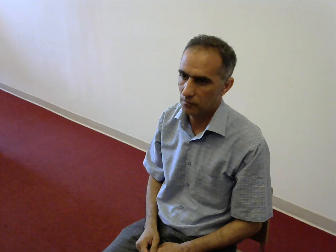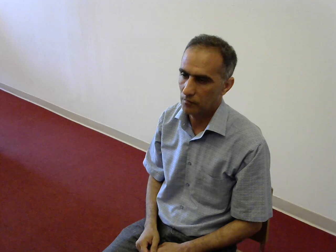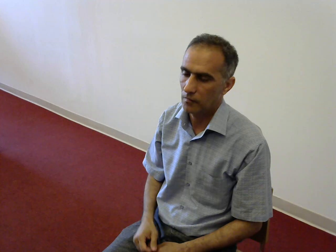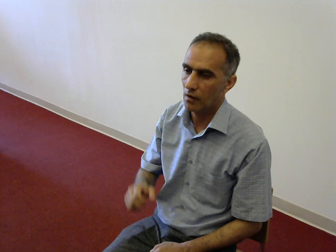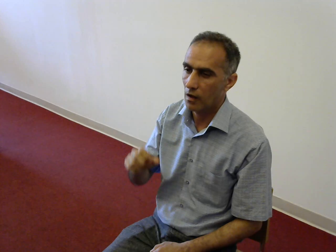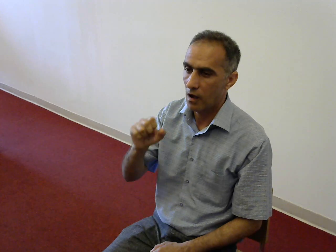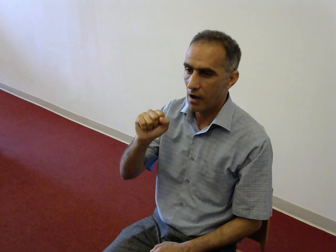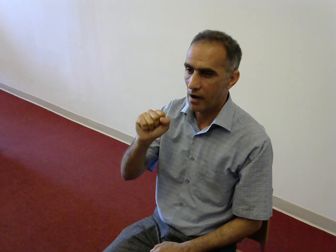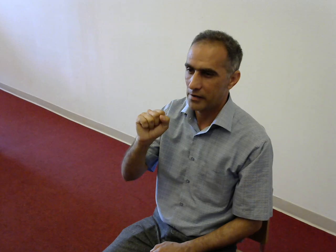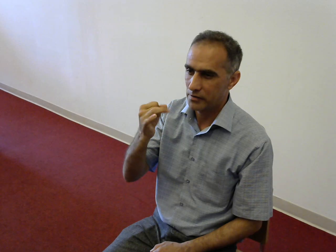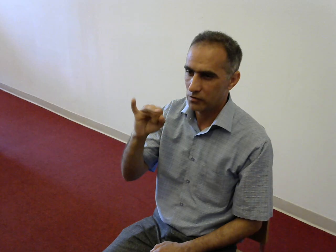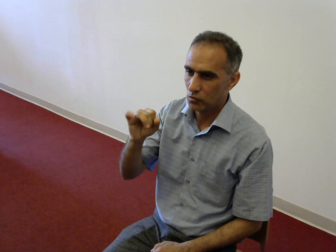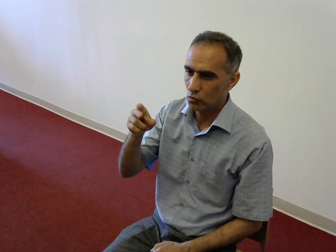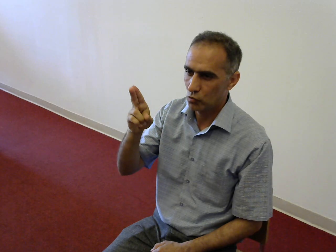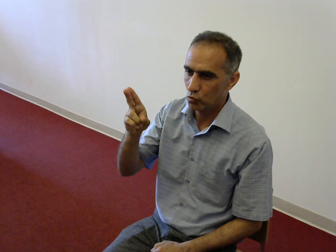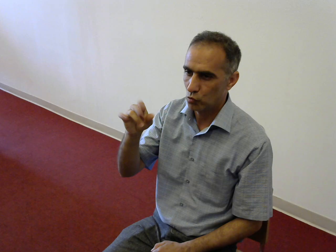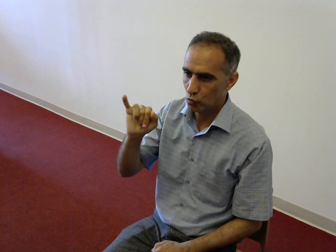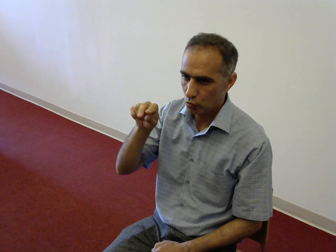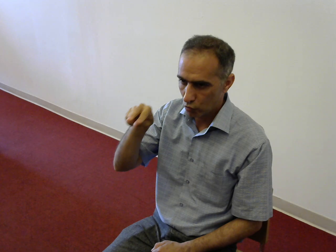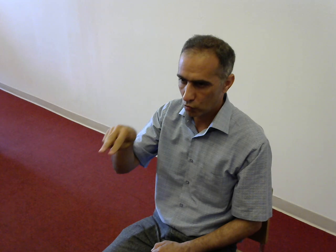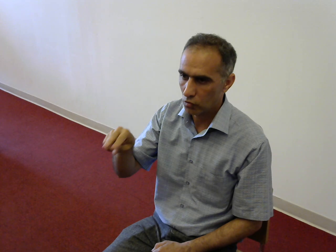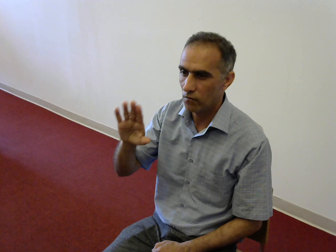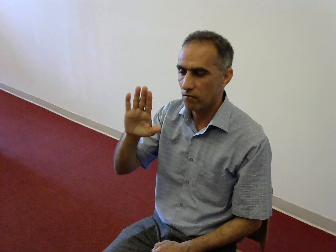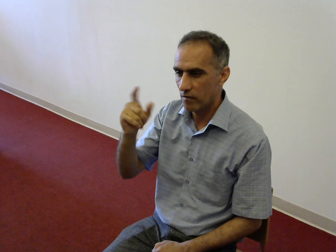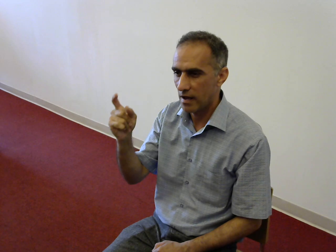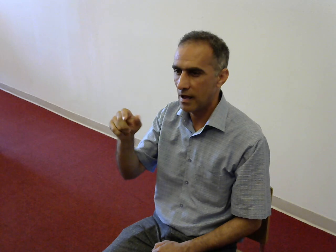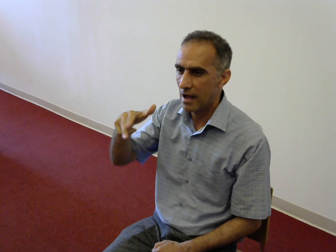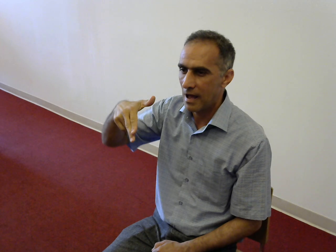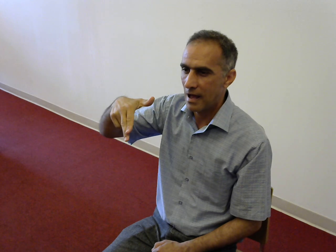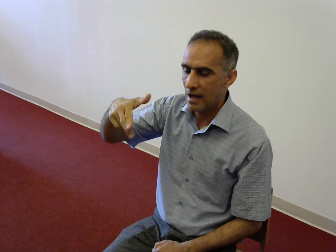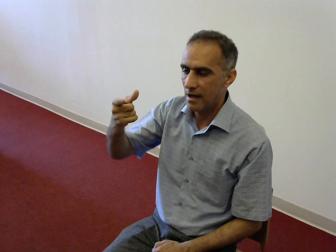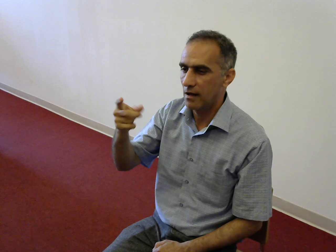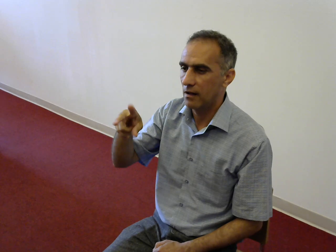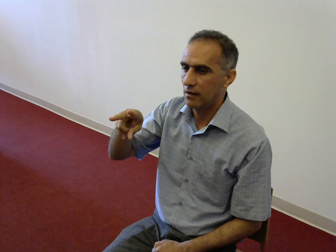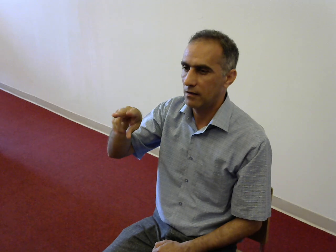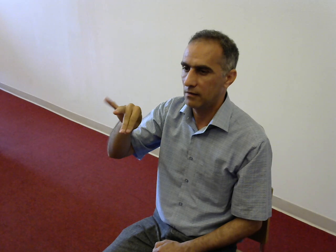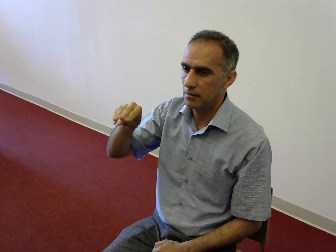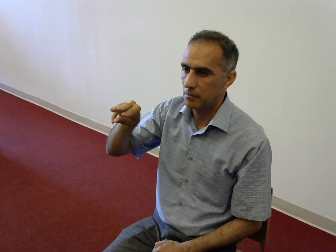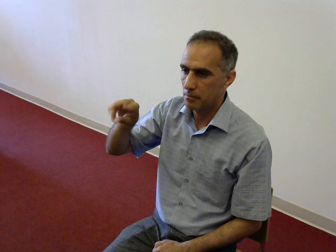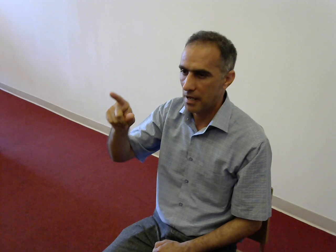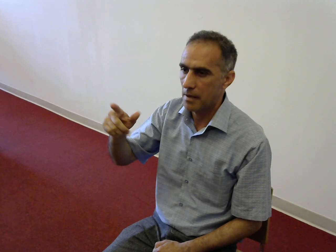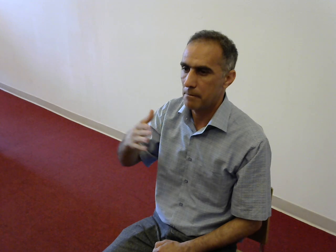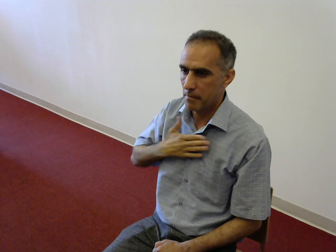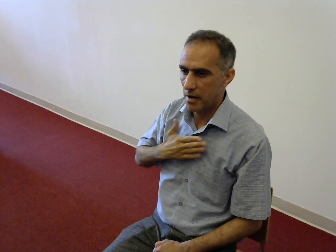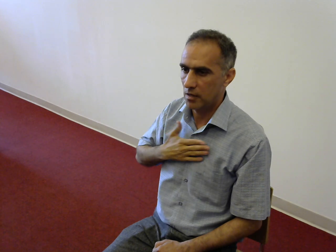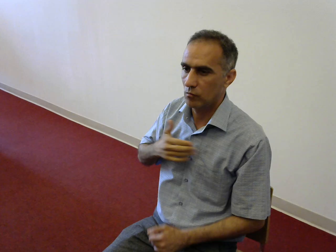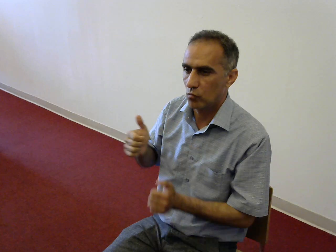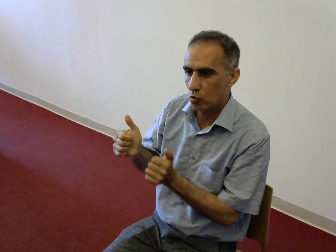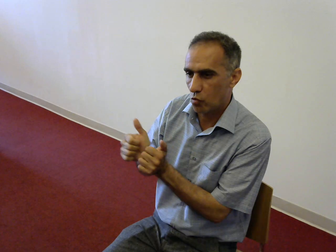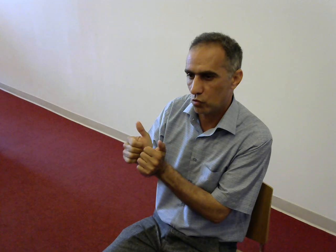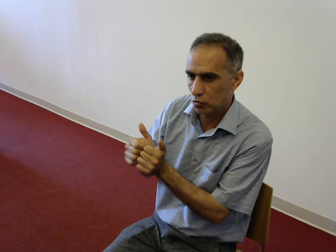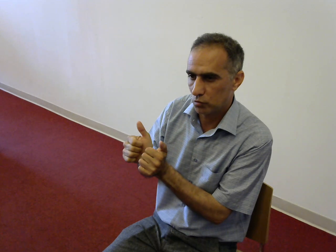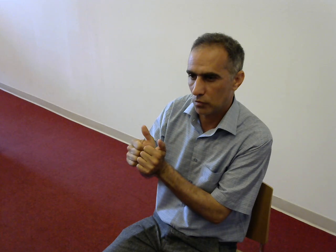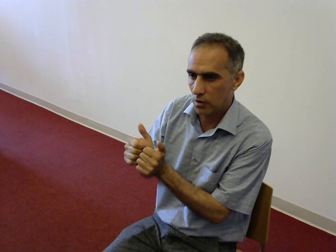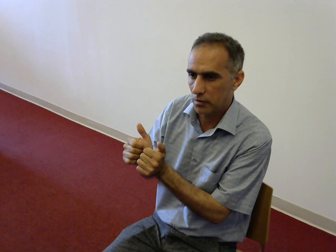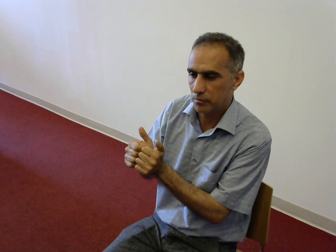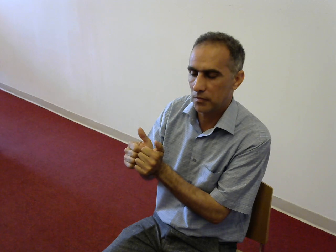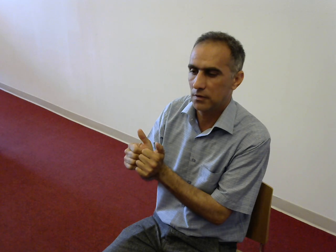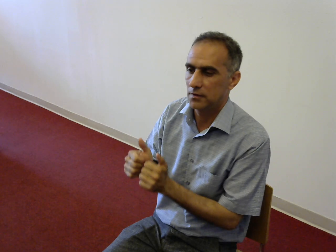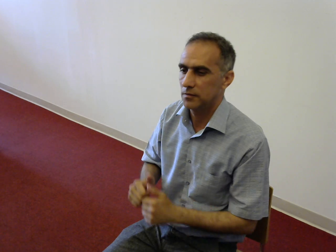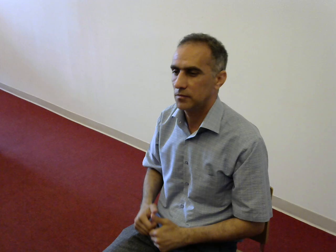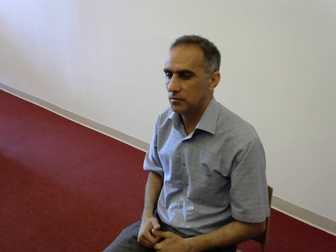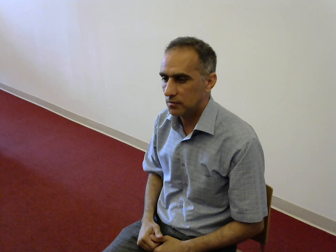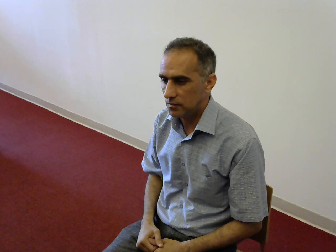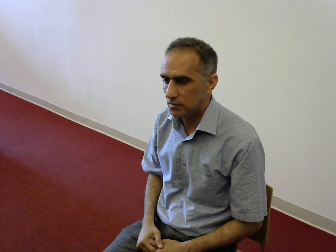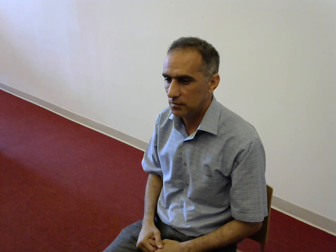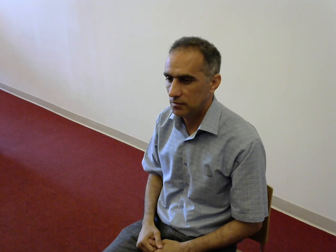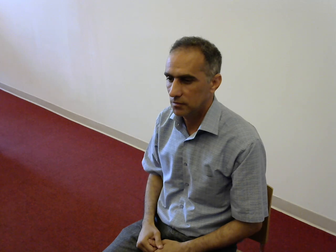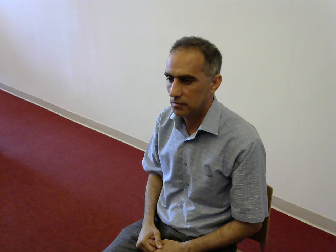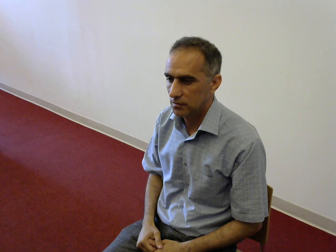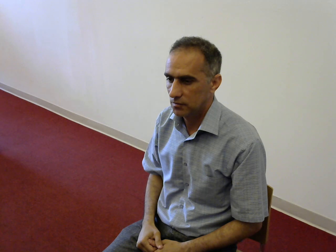Aygül və Həlimə mənim qonşularımdır